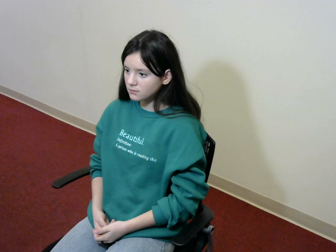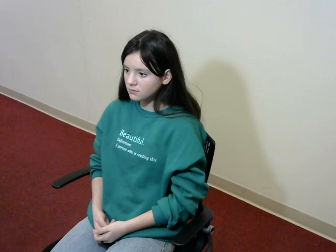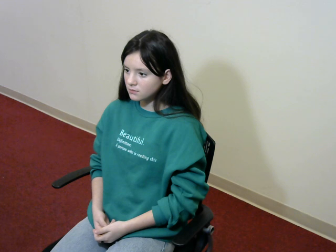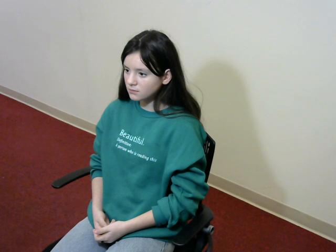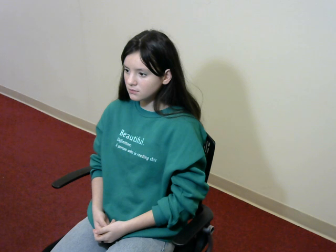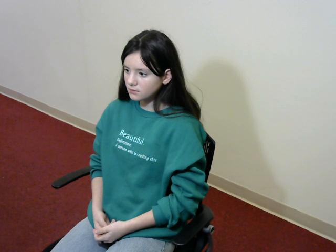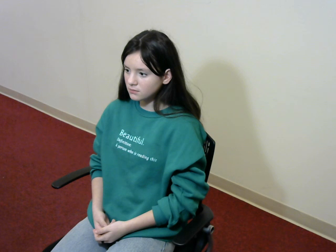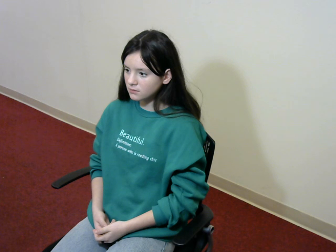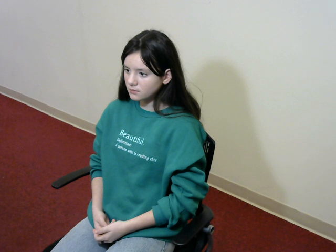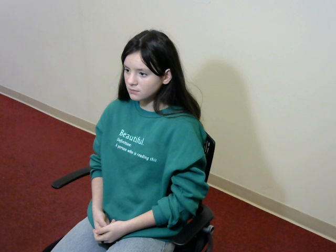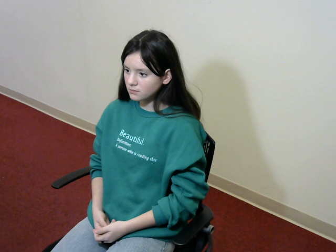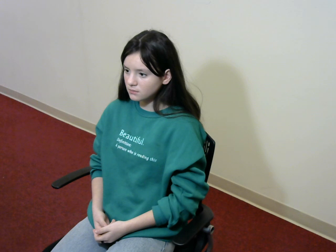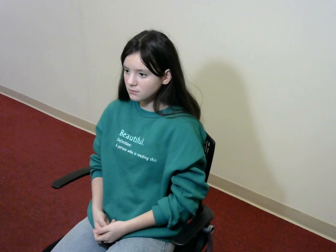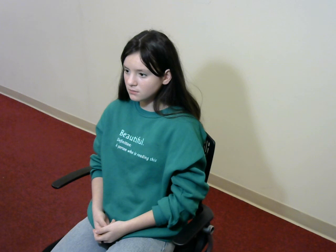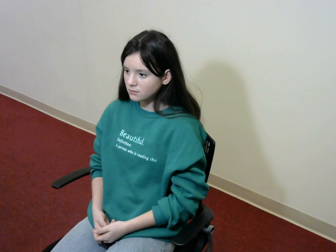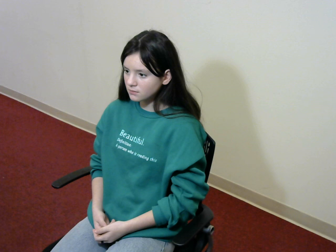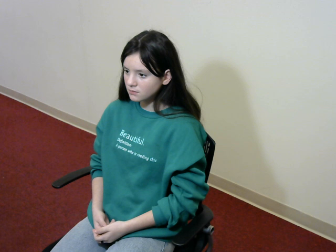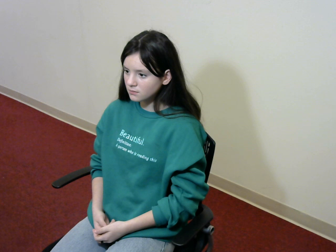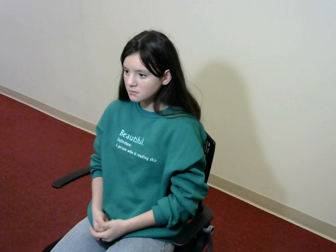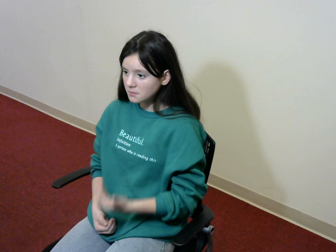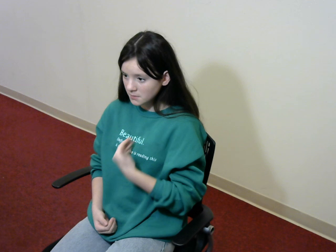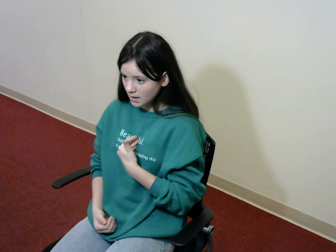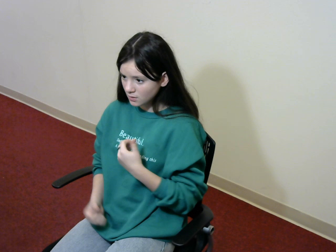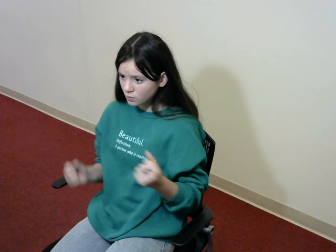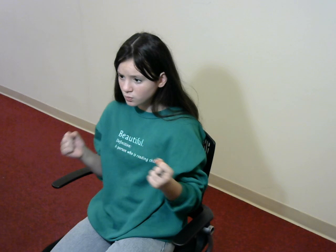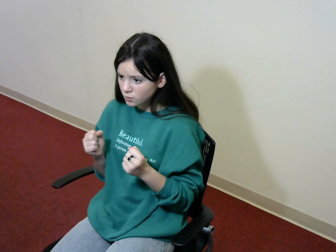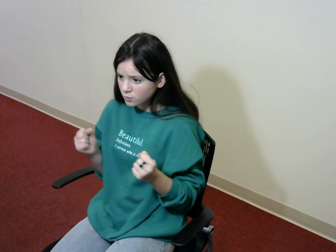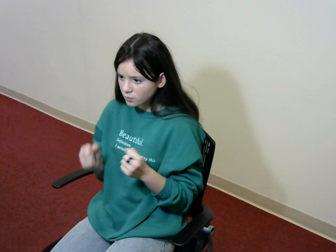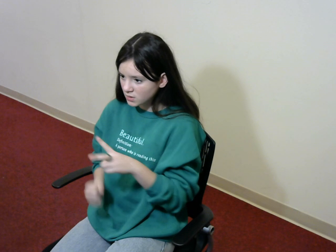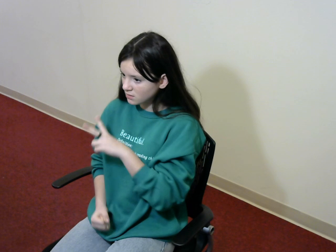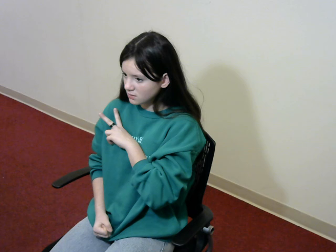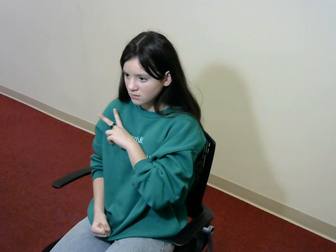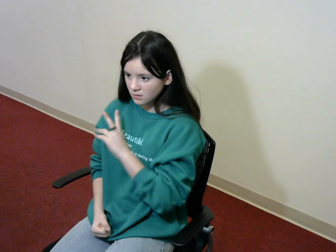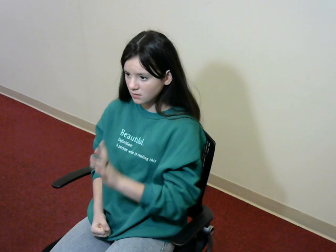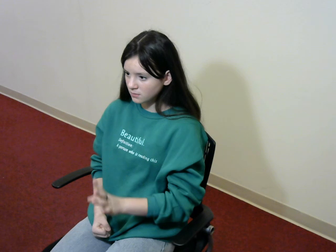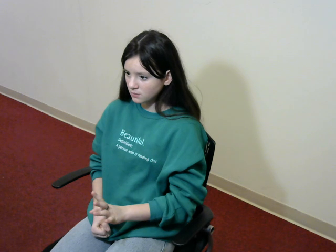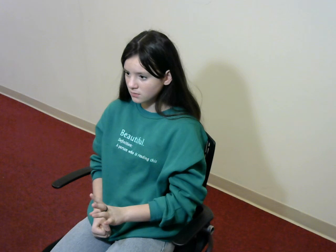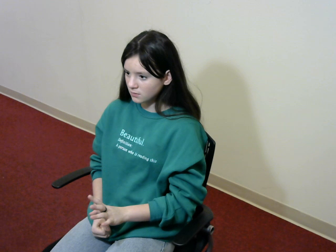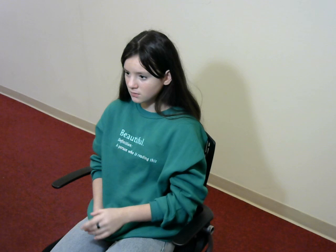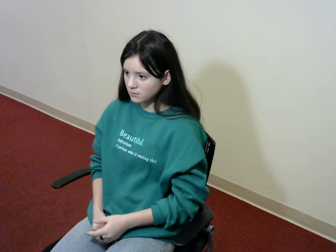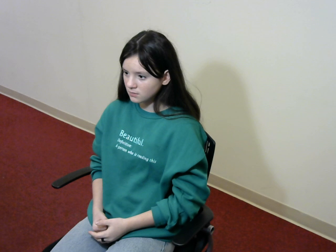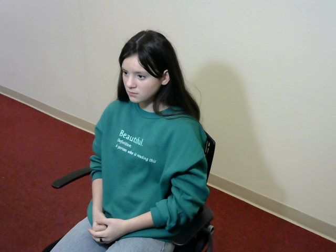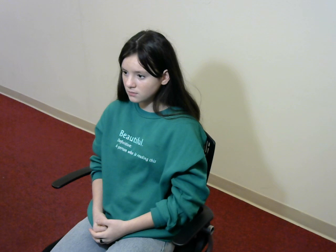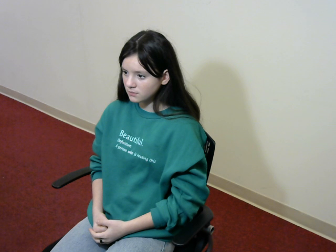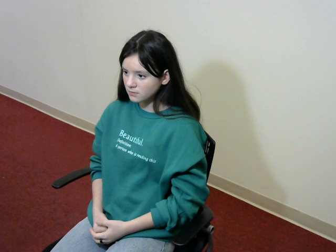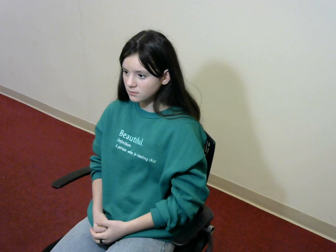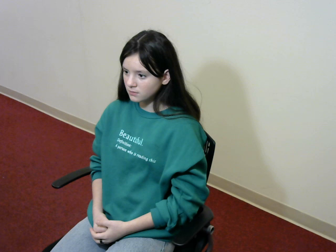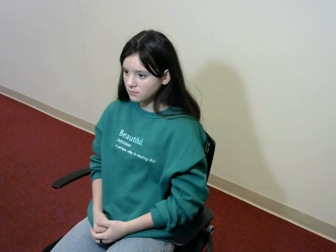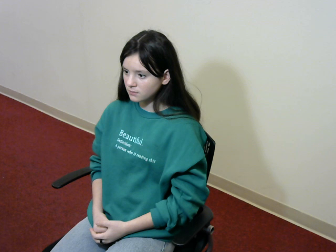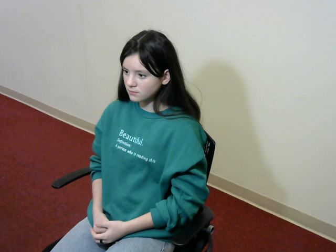Mən qışı sevmirəm